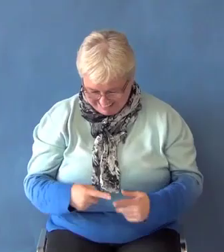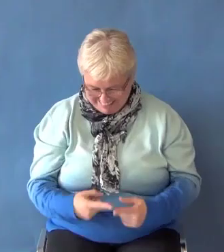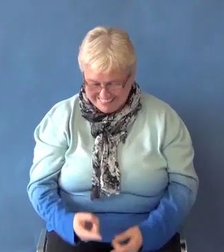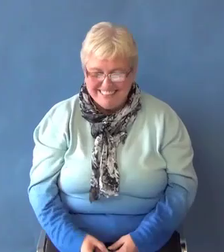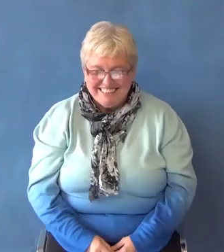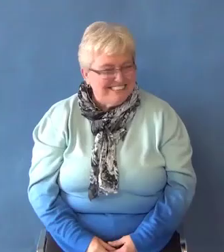Dwudziesty siódmy ci pasuje?